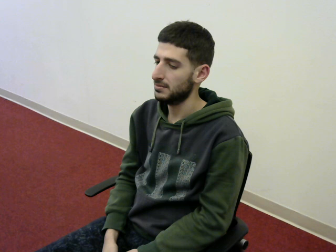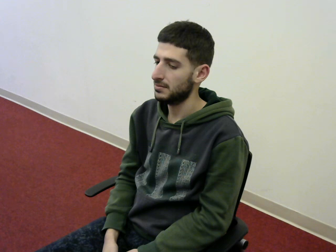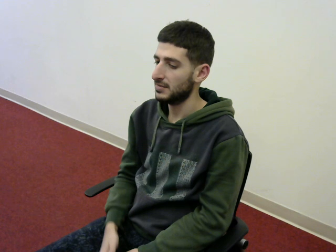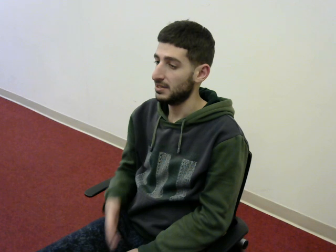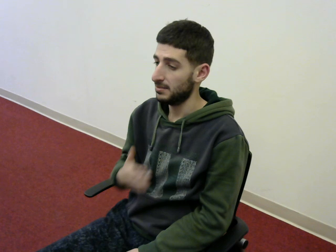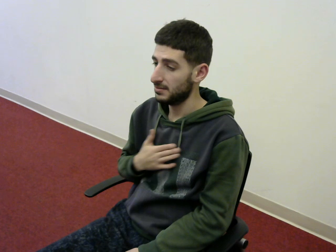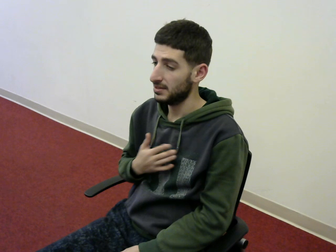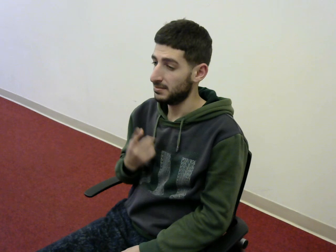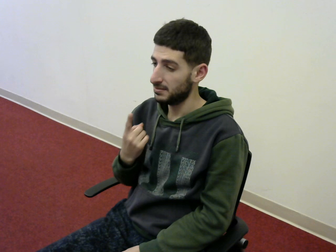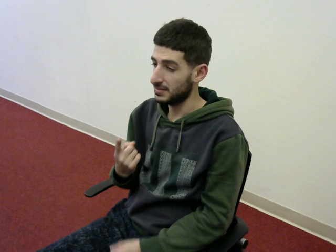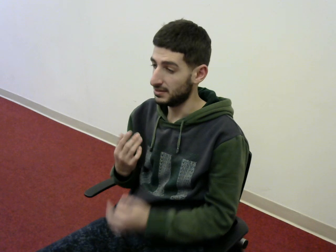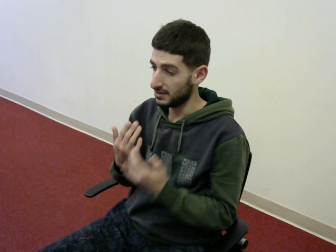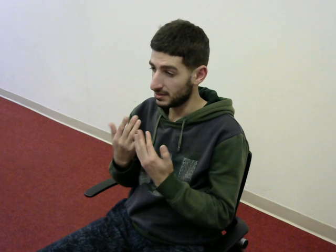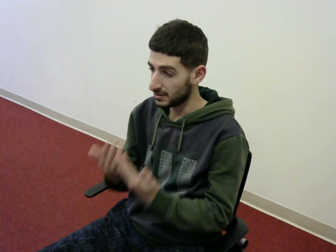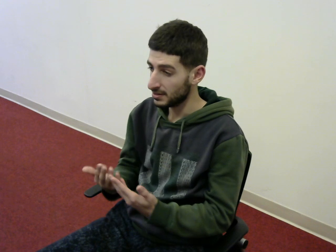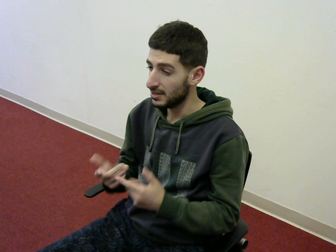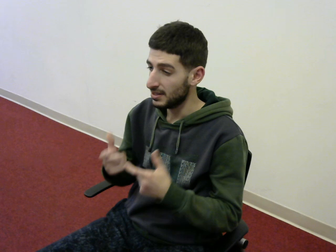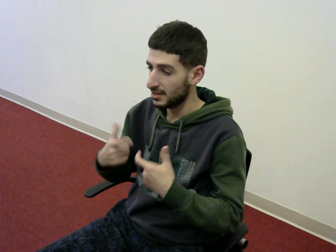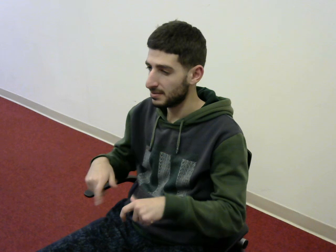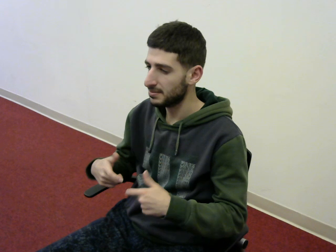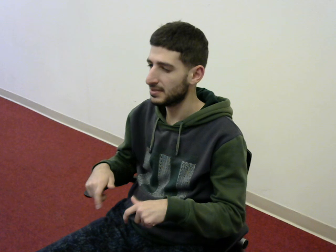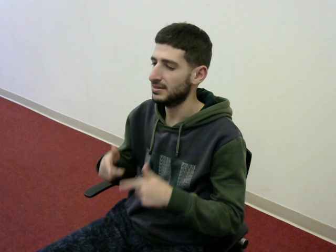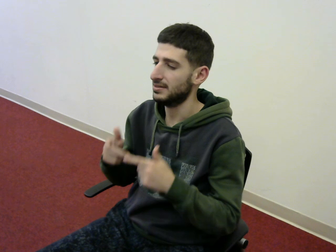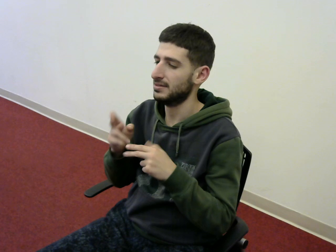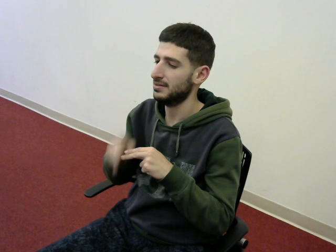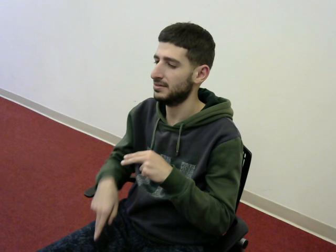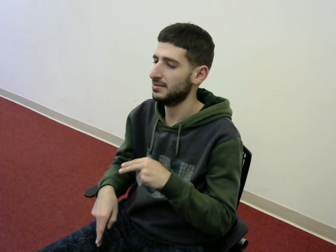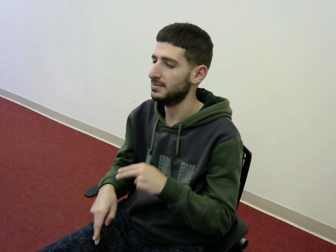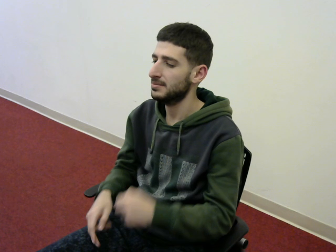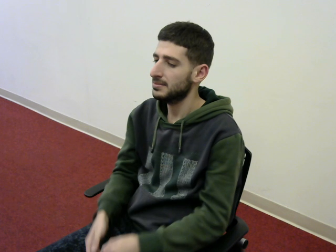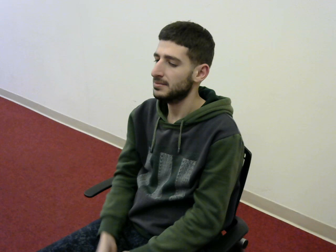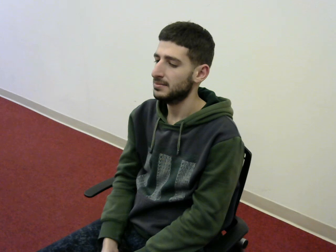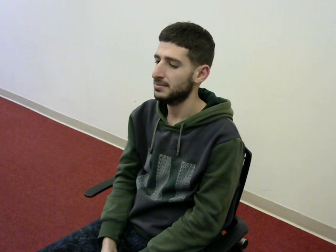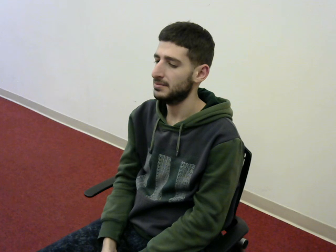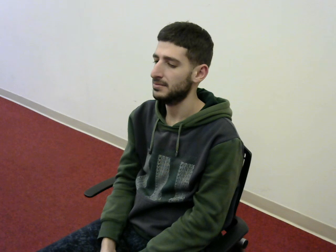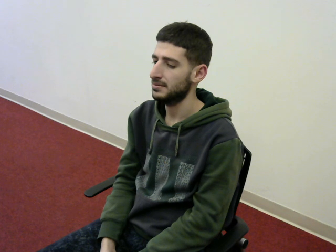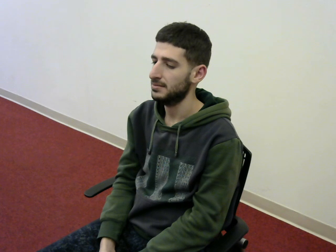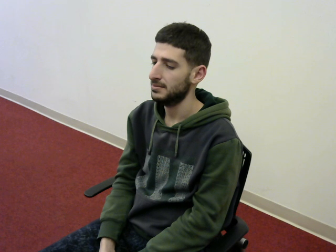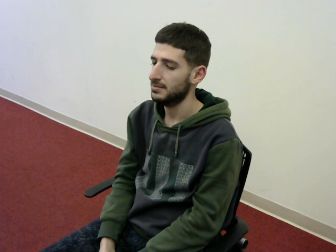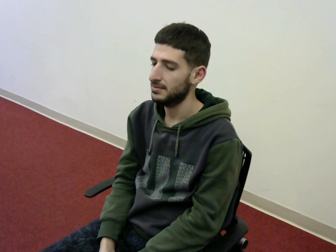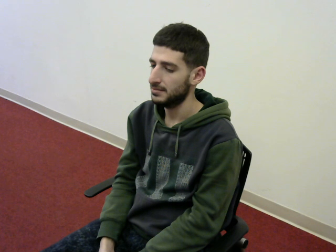Mən bir neçə imtahandan kəsildim